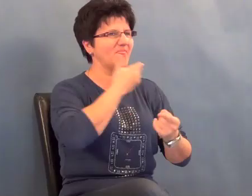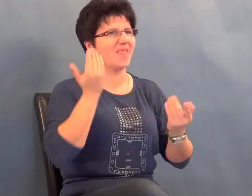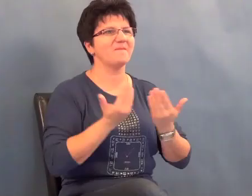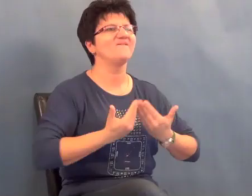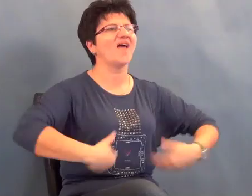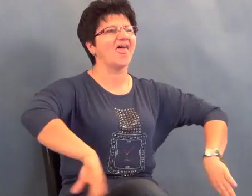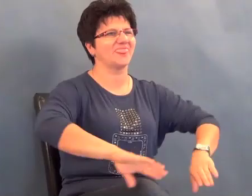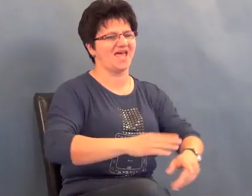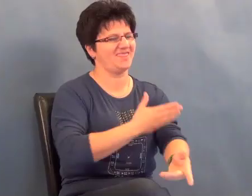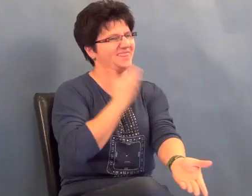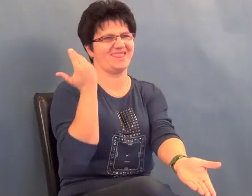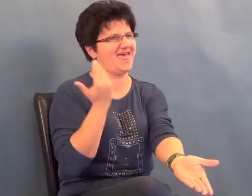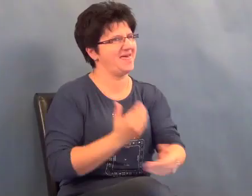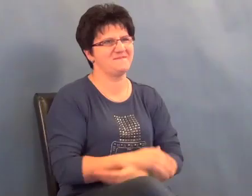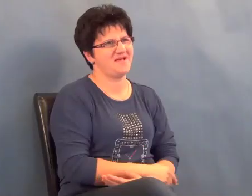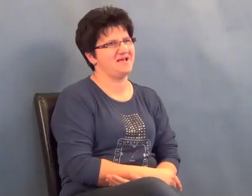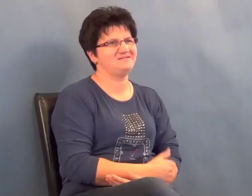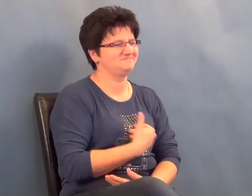Nie pasuje, bo nie powinno być tu wanny.